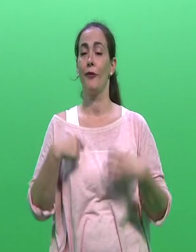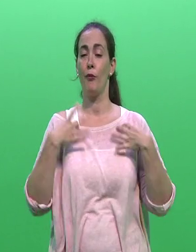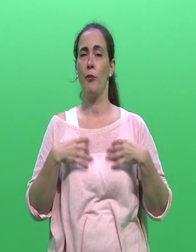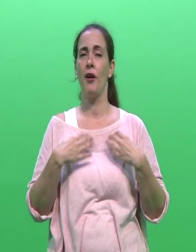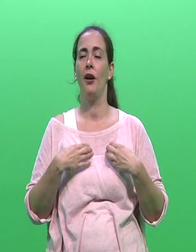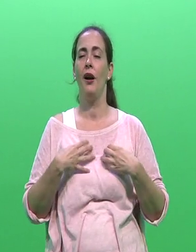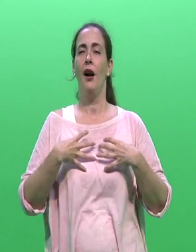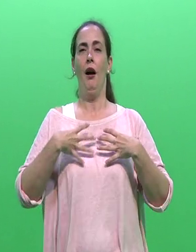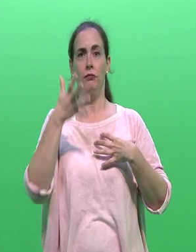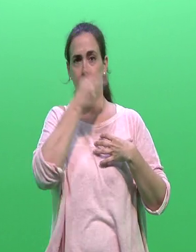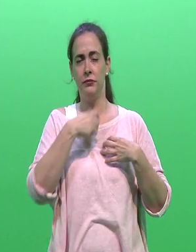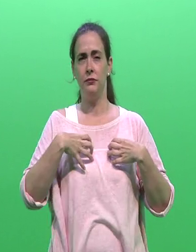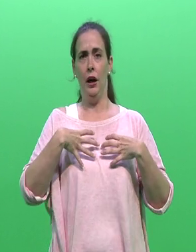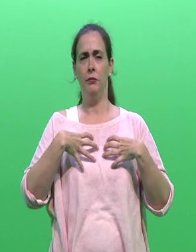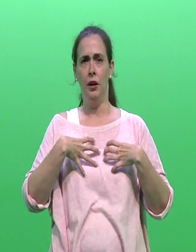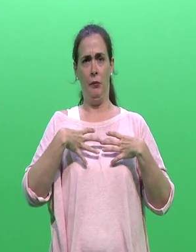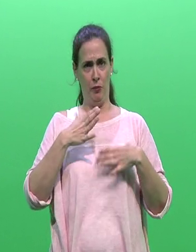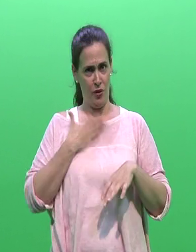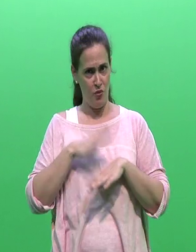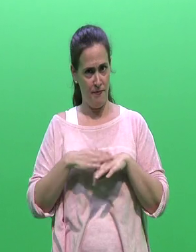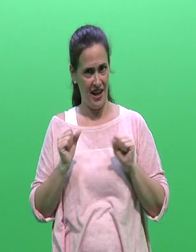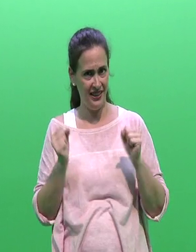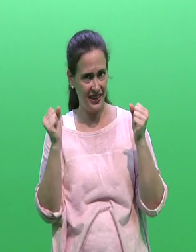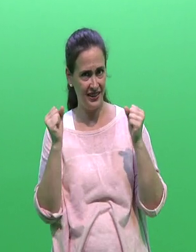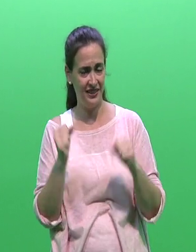No puc repirar bé, no puc inflar del tot els pulmons. Pot ser per culpa de l'estrès?